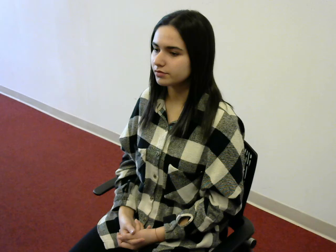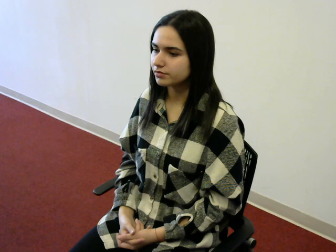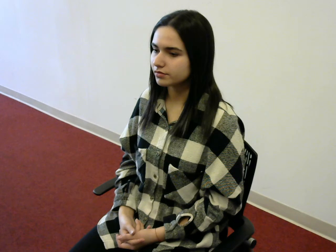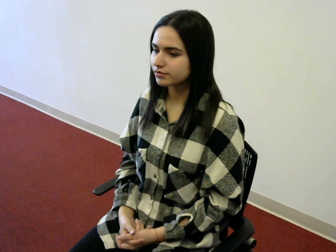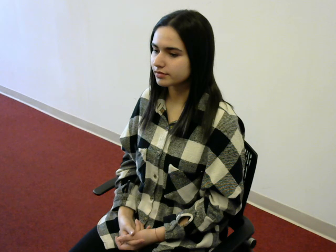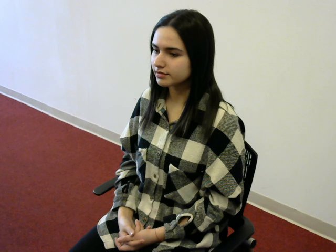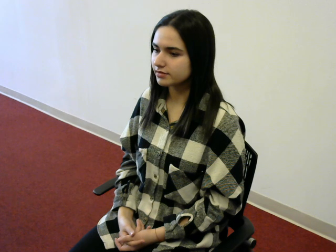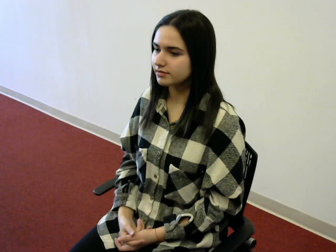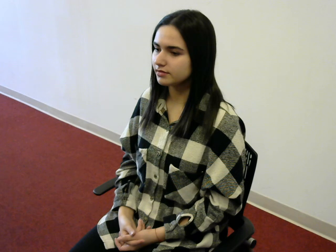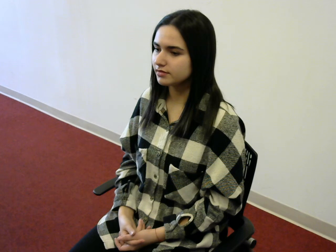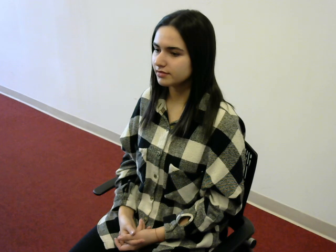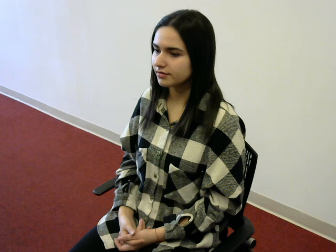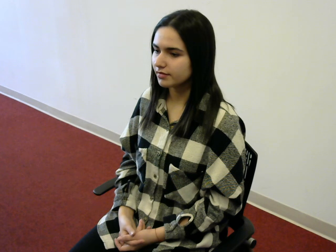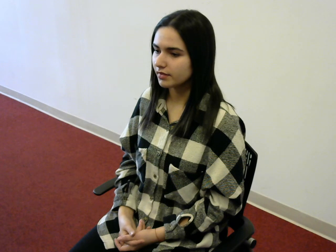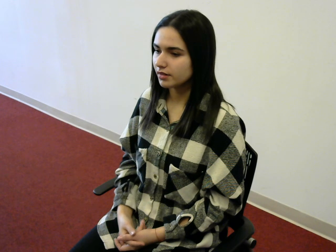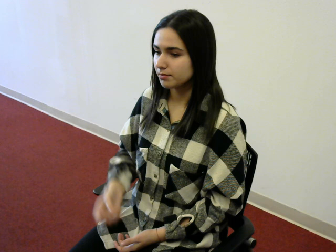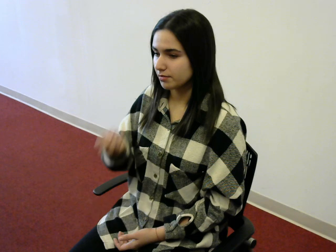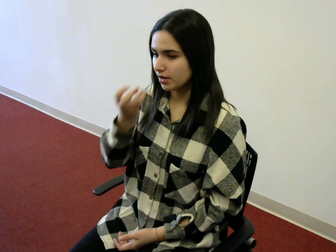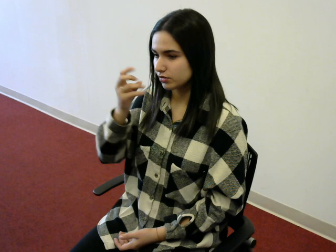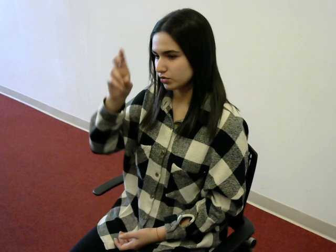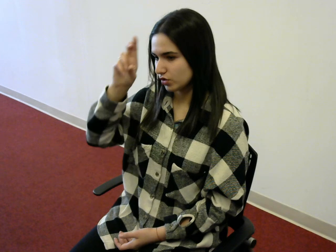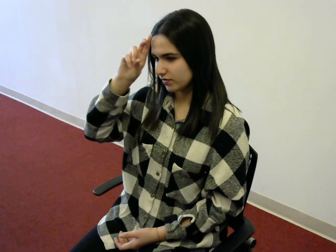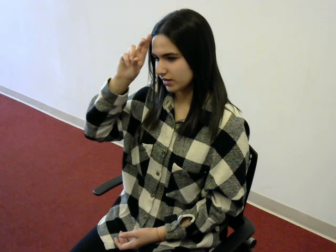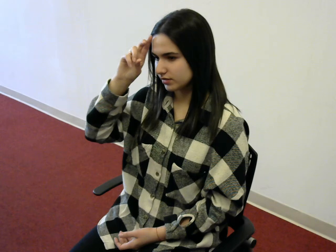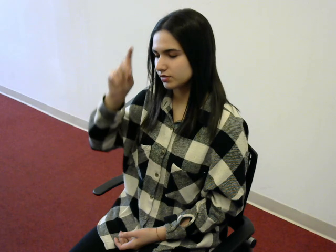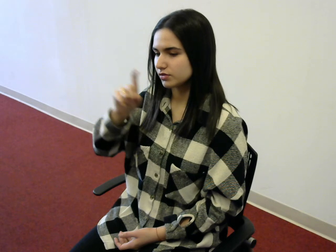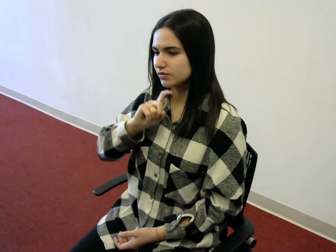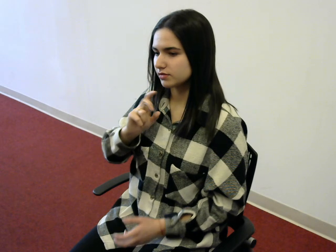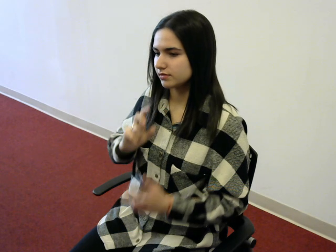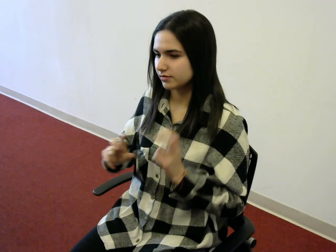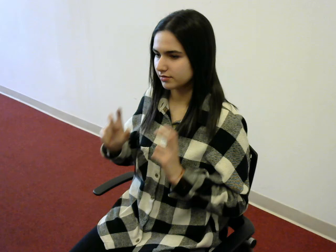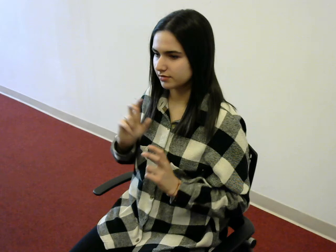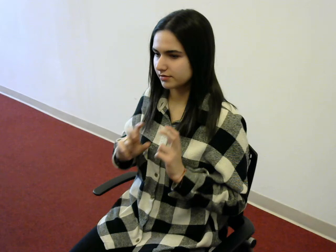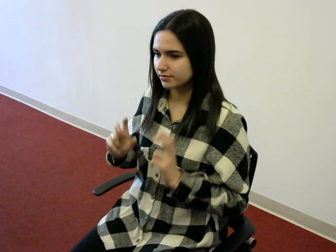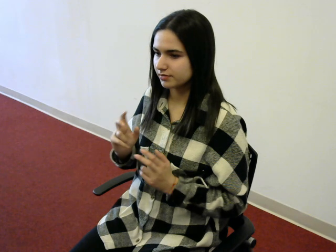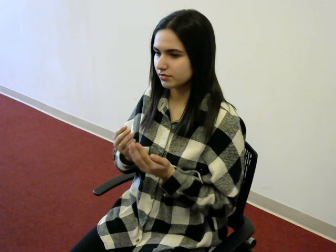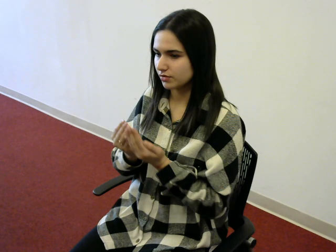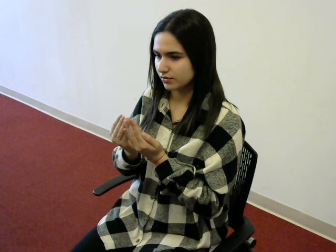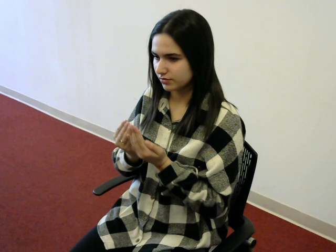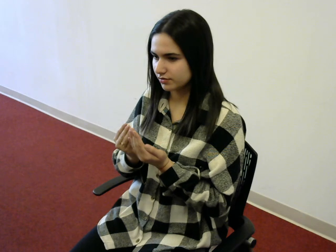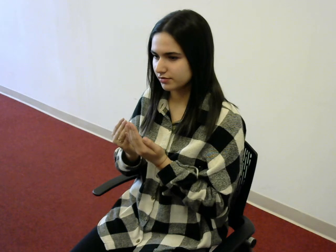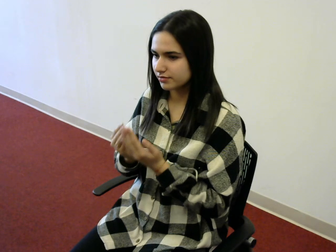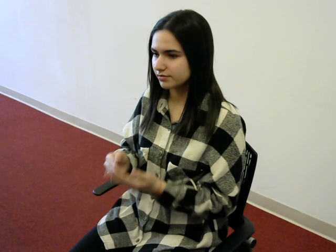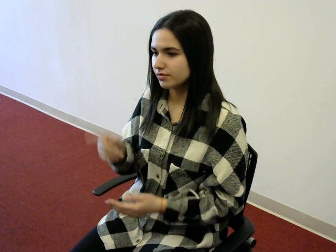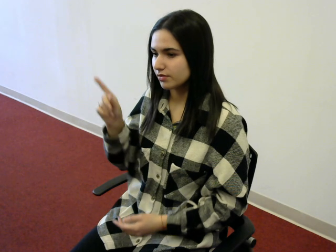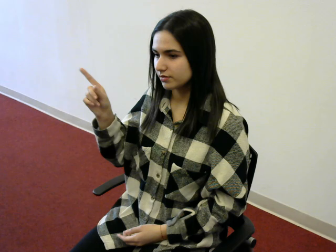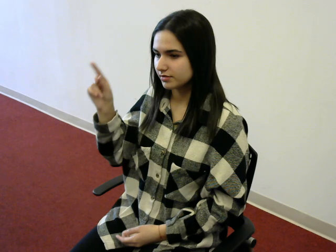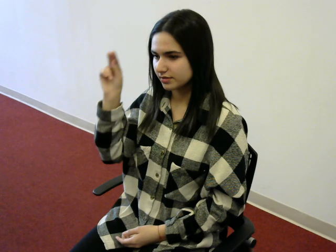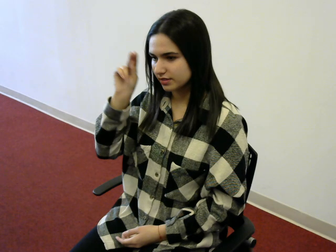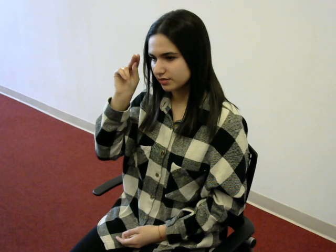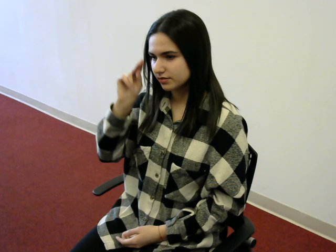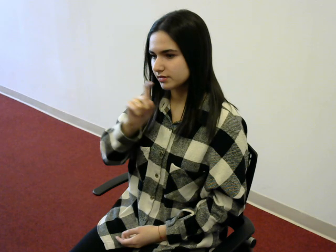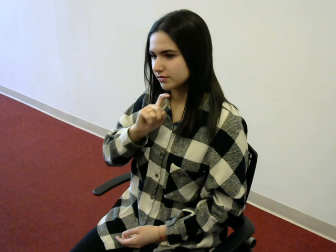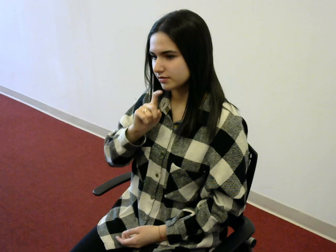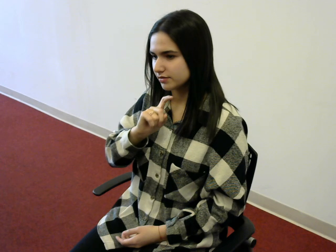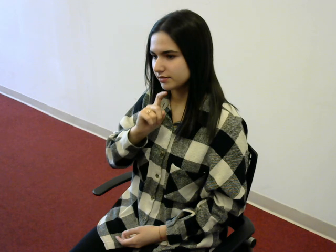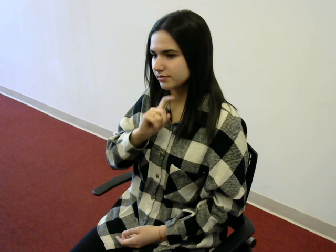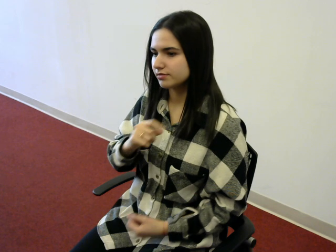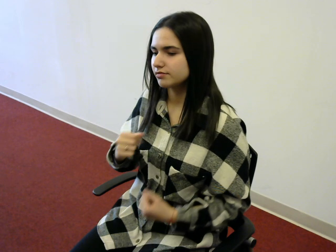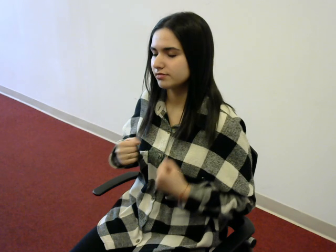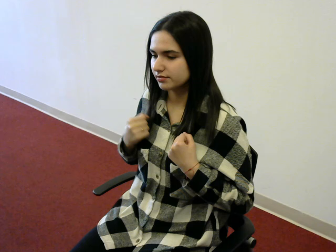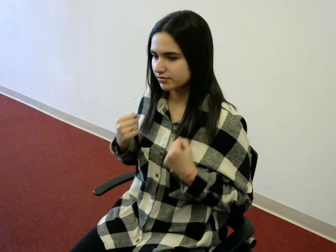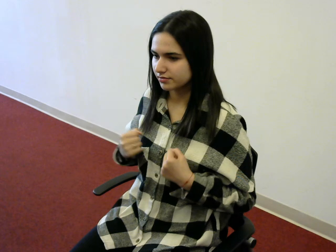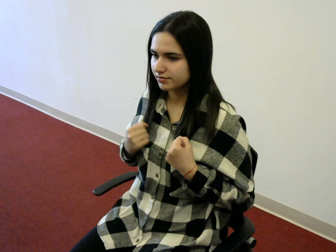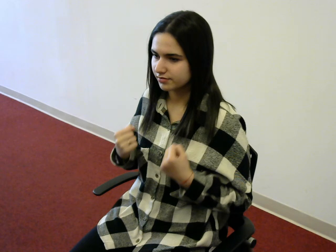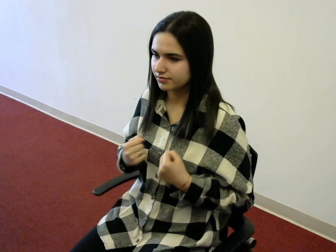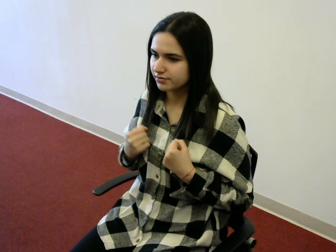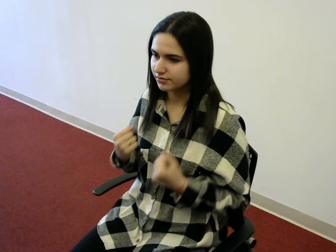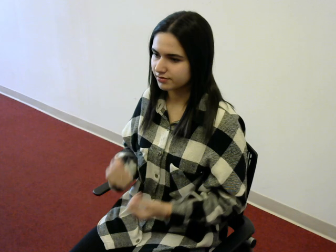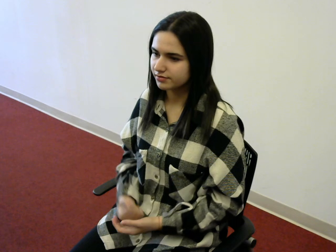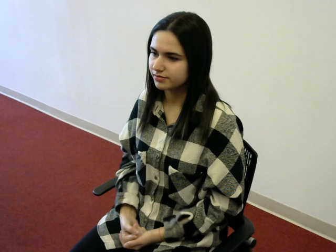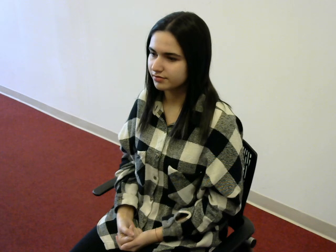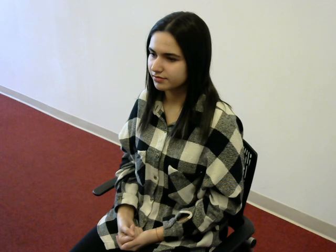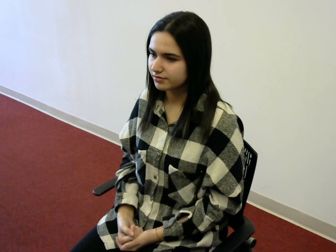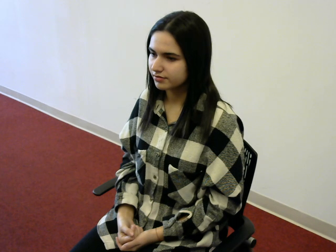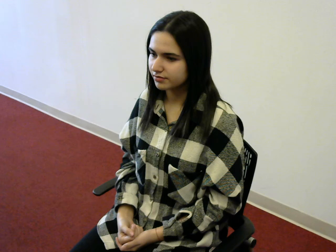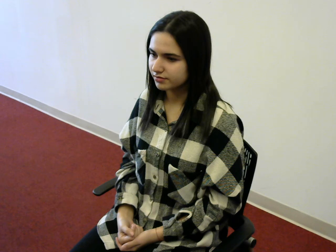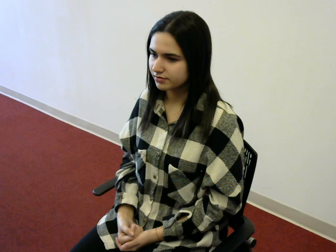Bakı Dövlət Universitetində oxuyan o tələbə çalışqandır